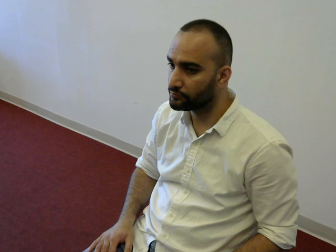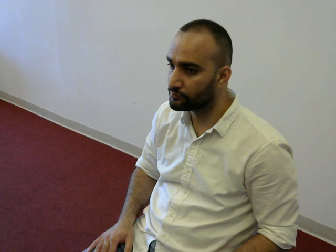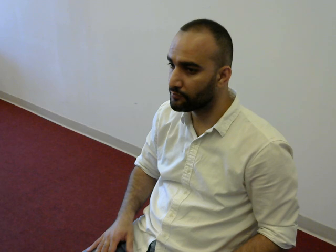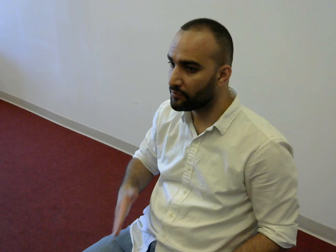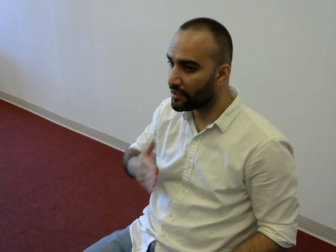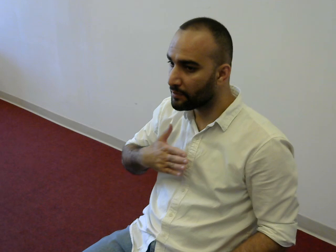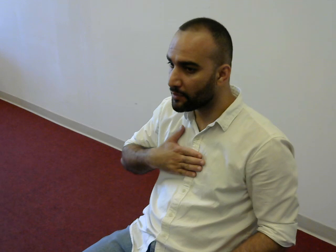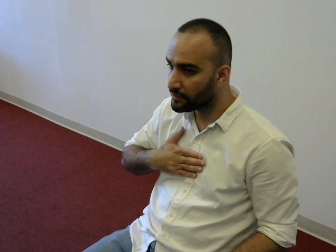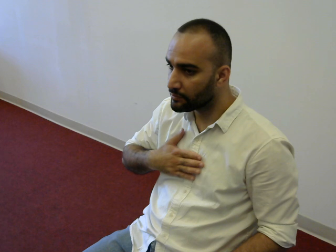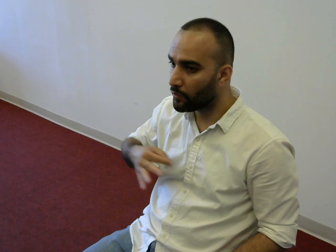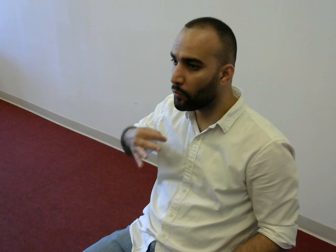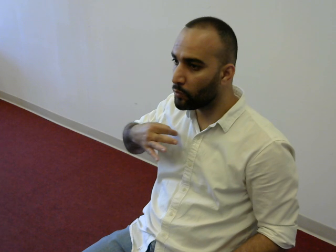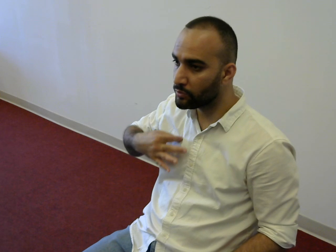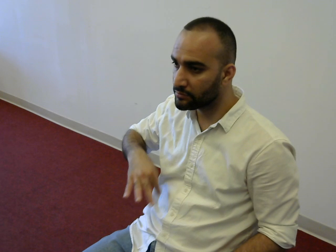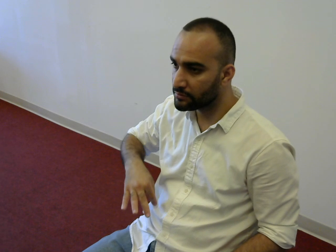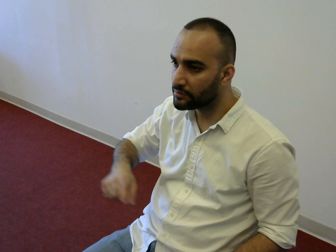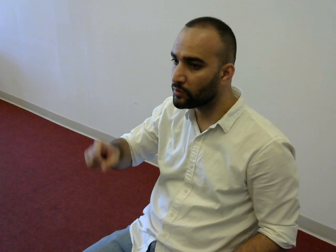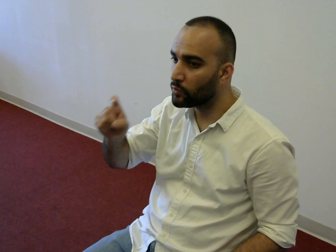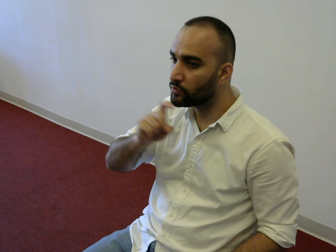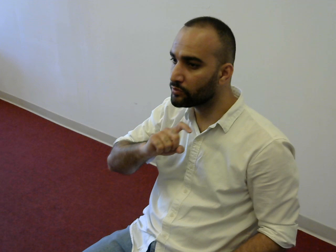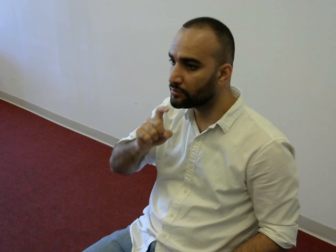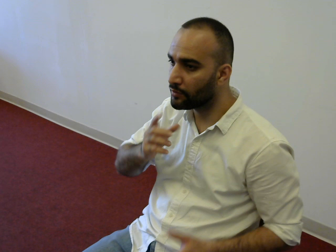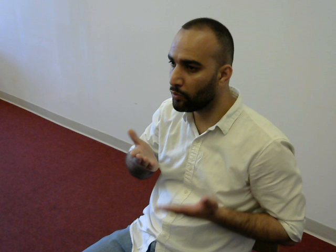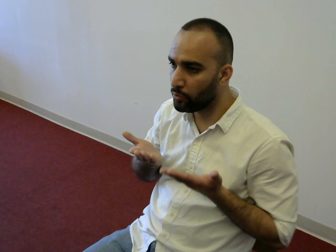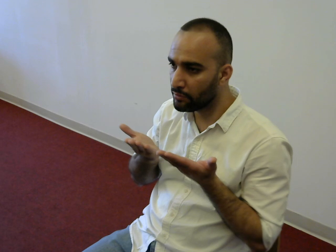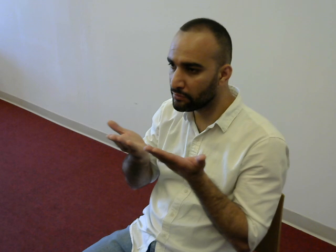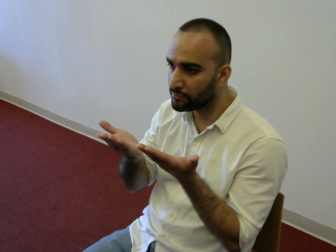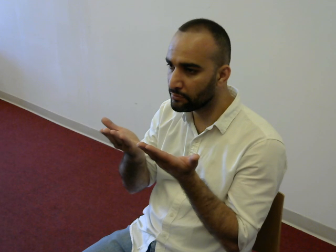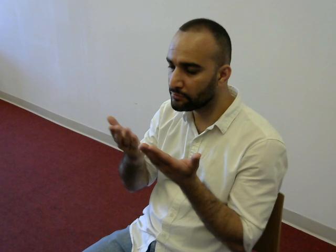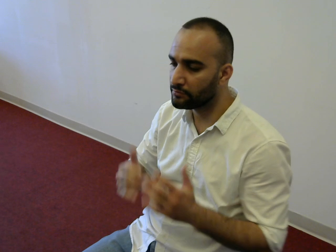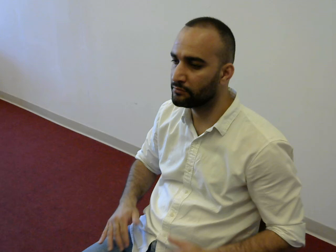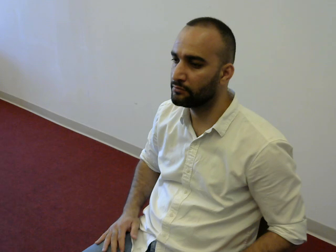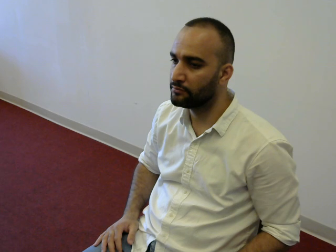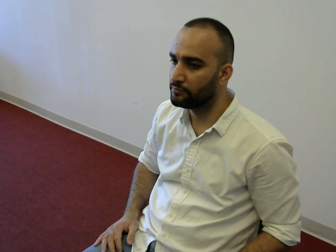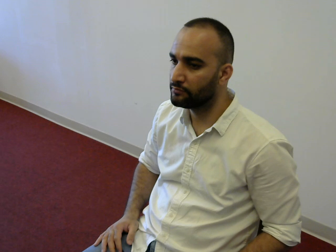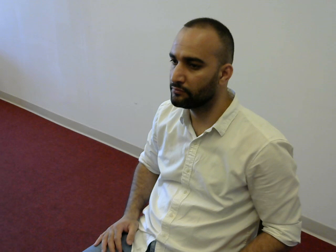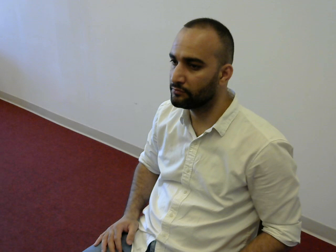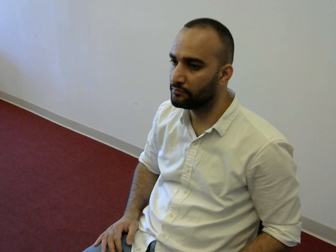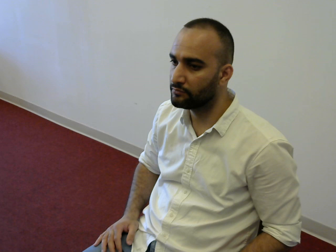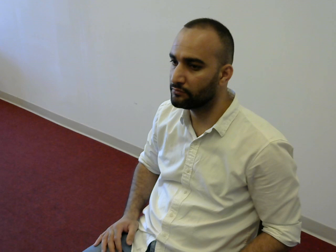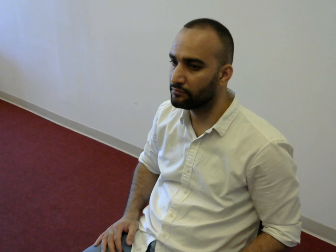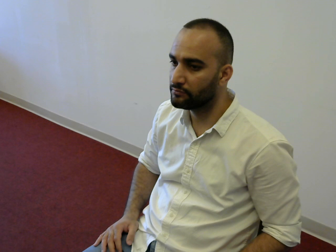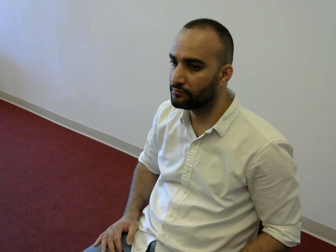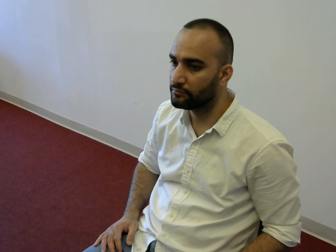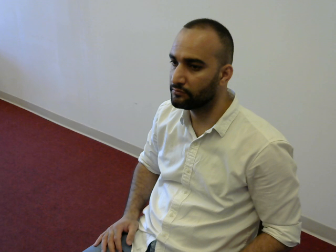Mənim oğlum universitetdə oxuyur